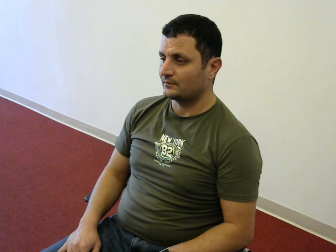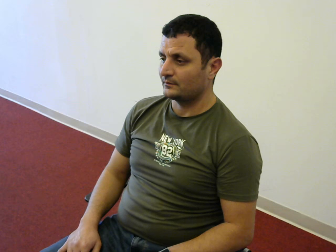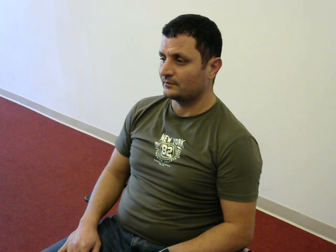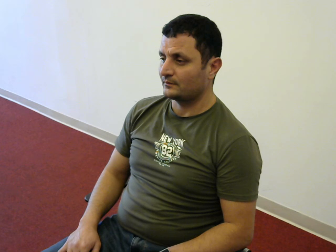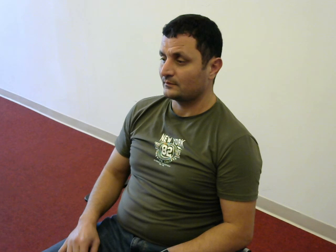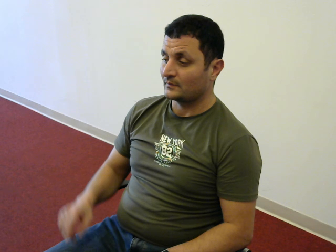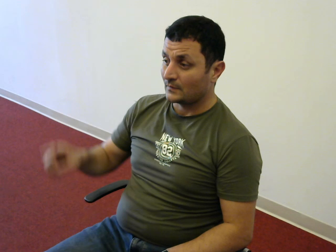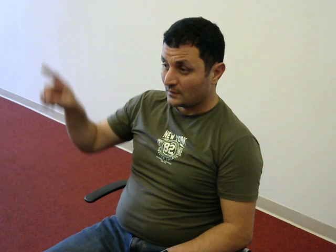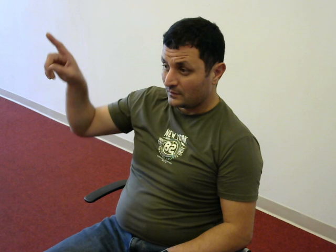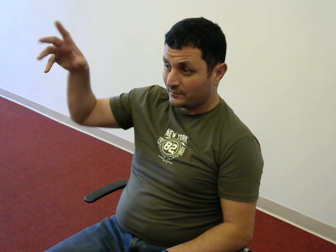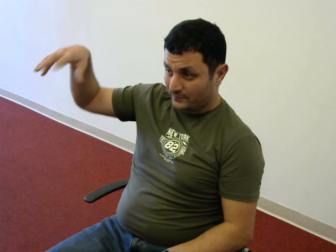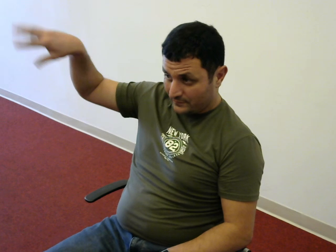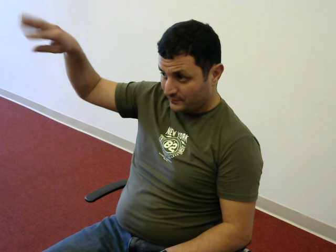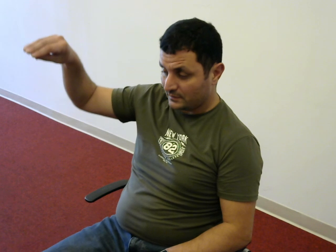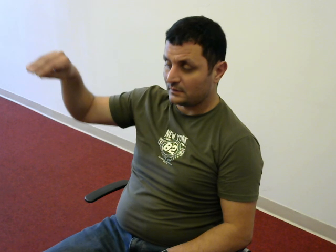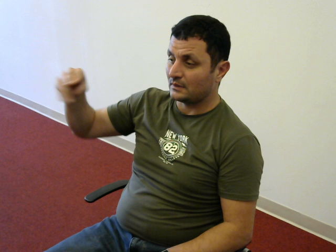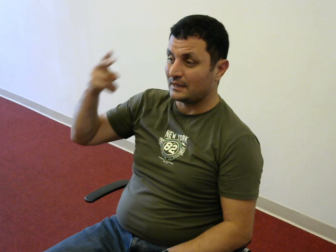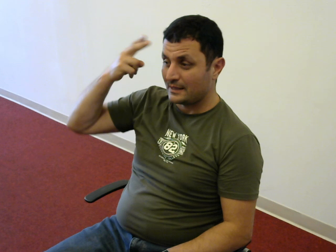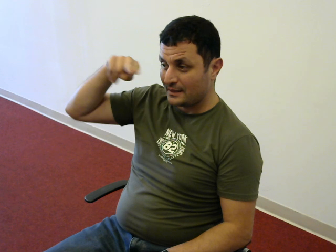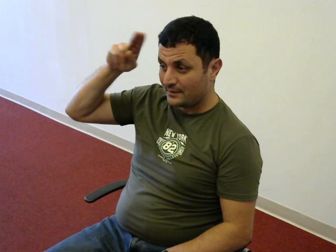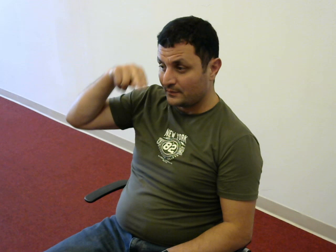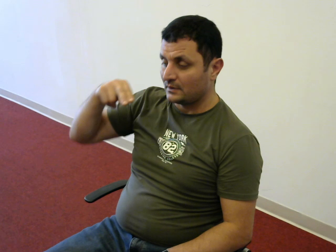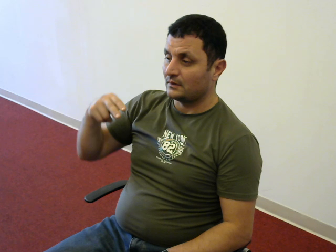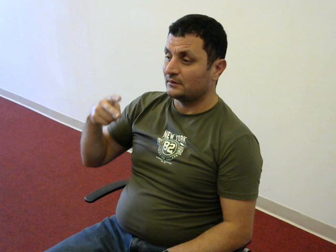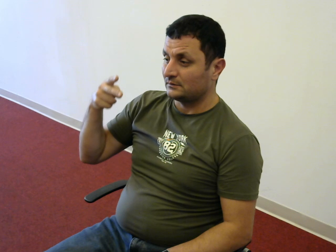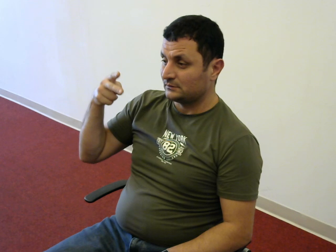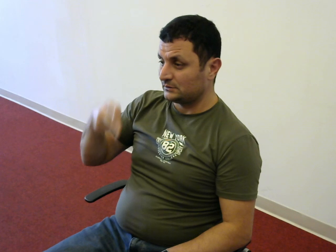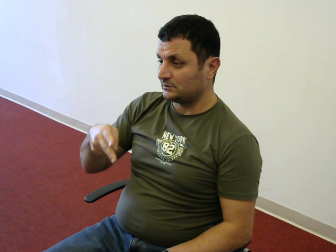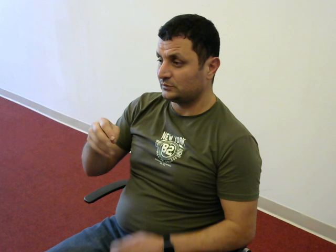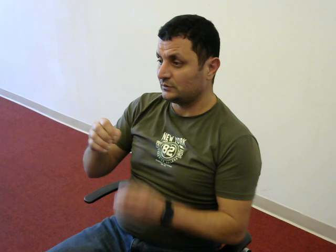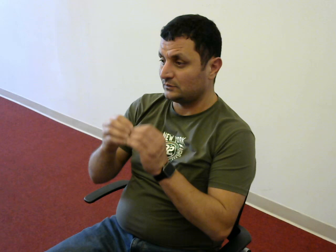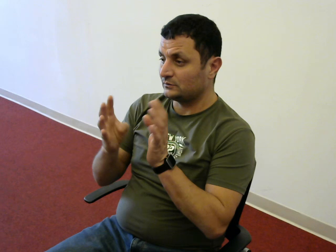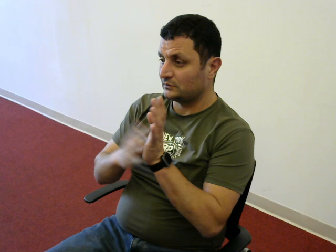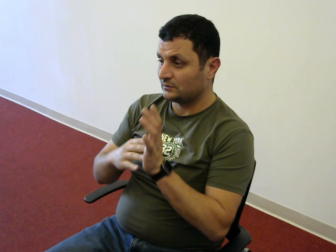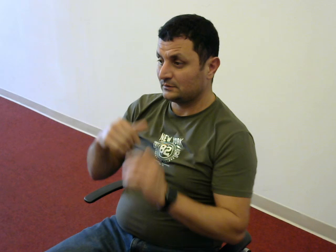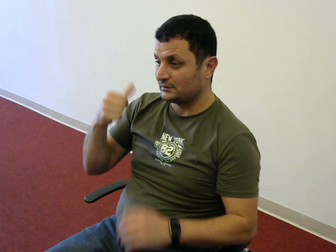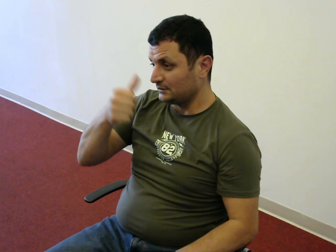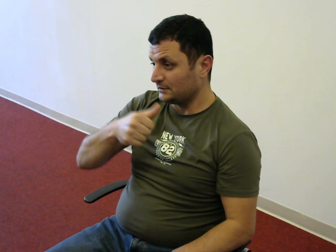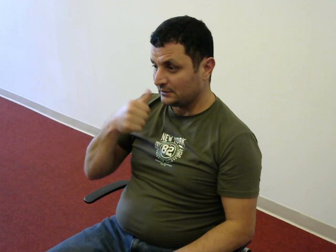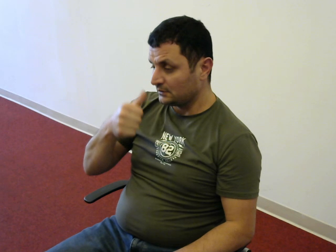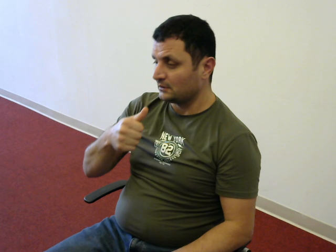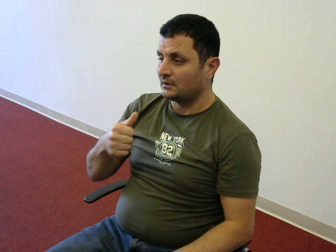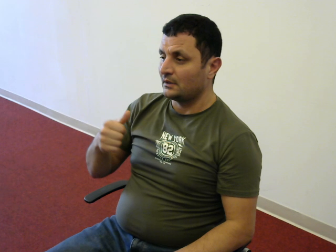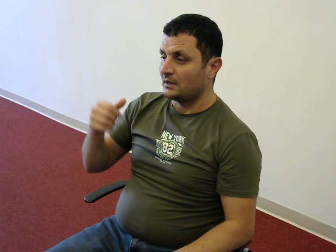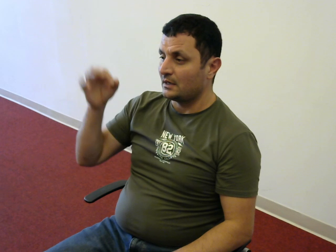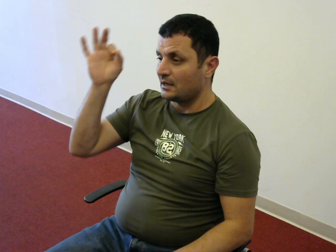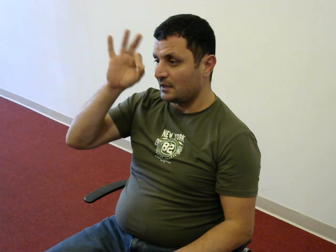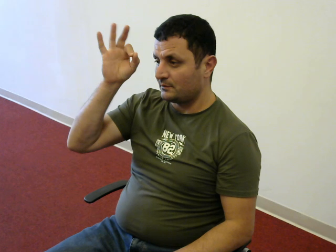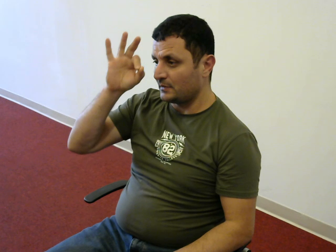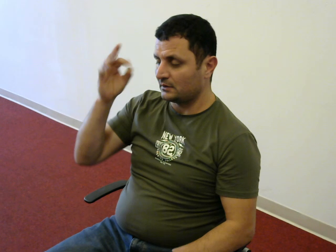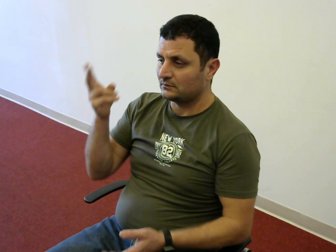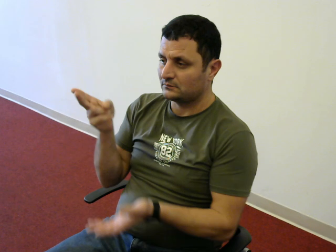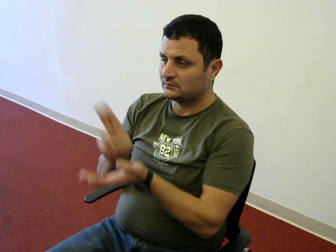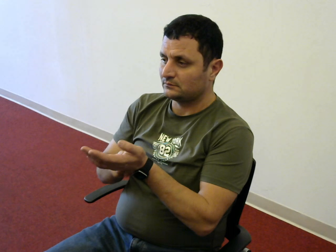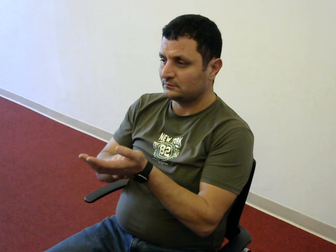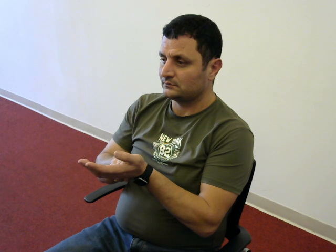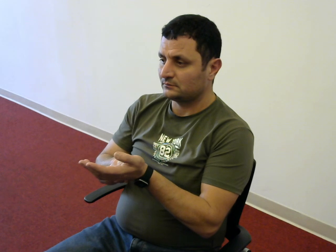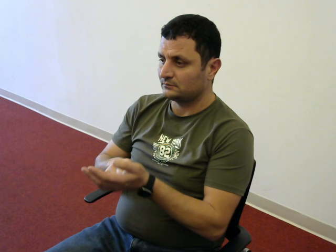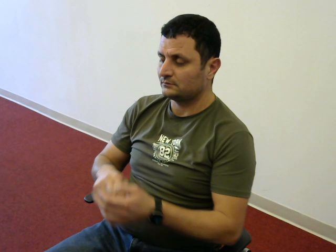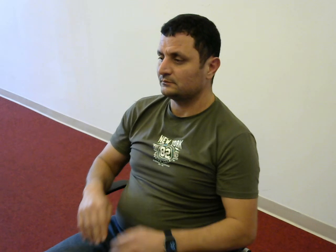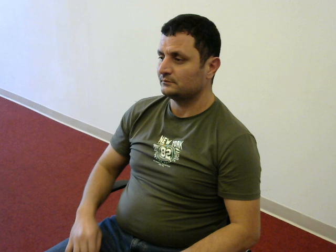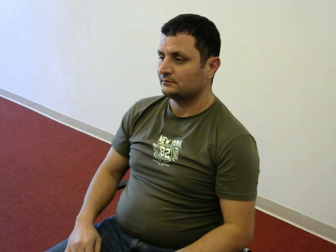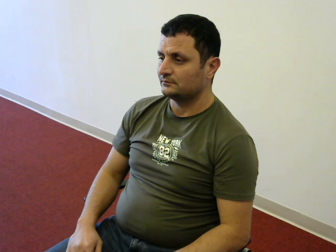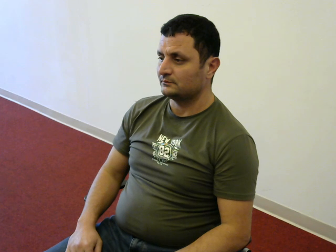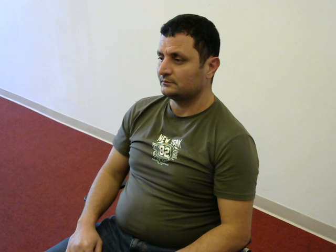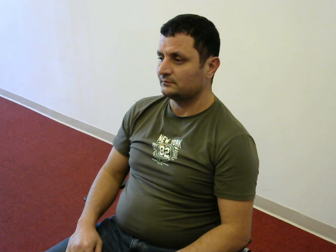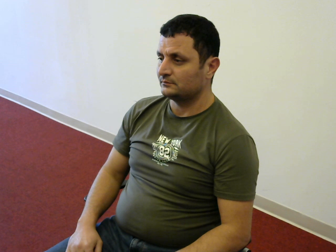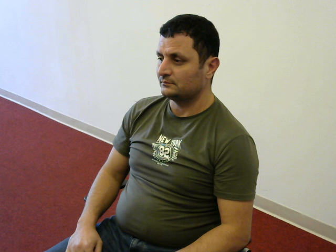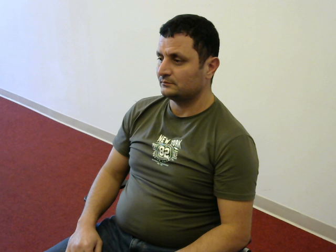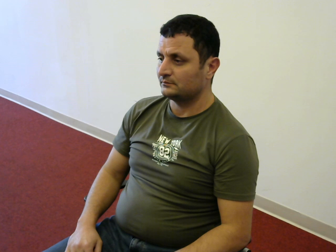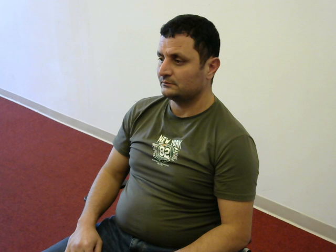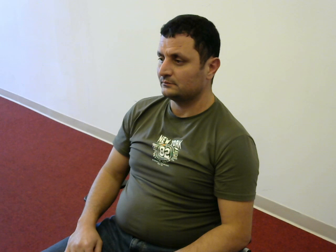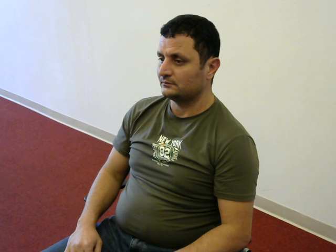Onların əmisi 2019-cu ildə Almaniyaya köçüb